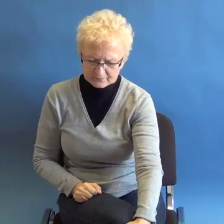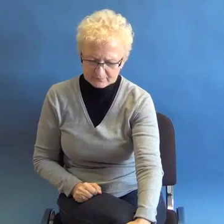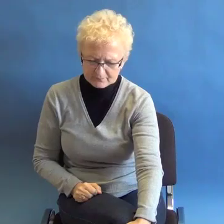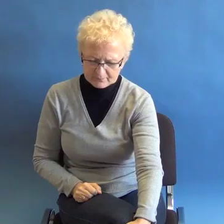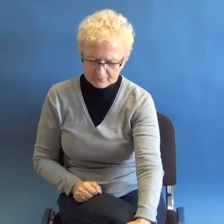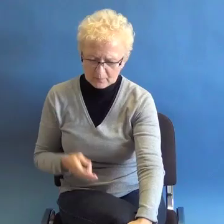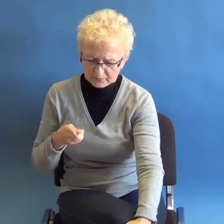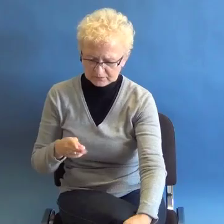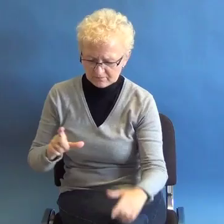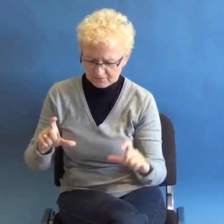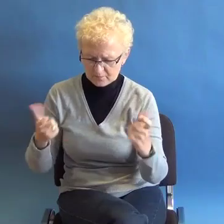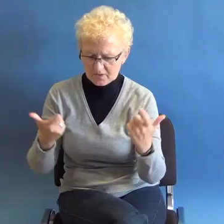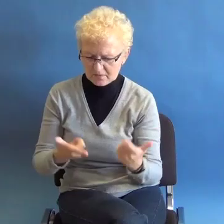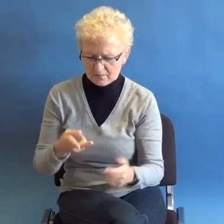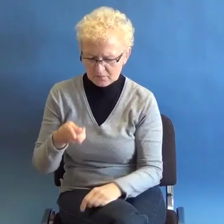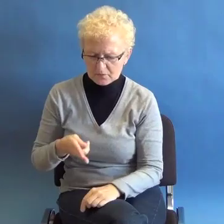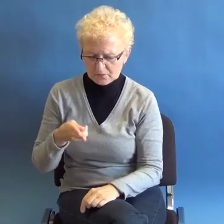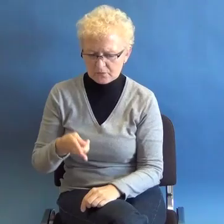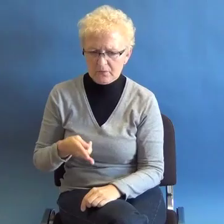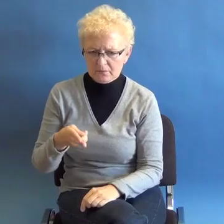Wypadek kolejowy.